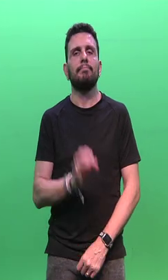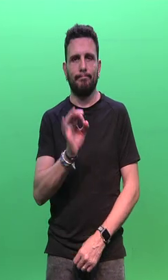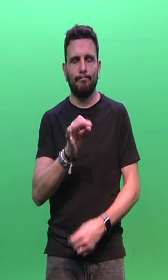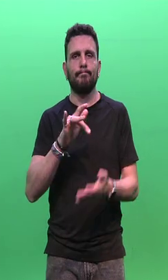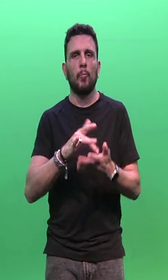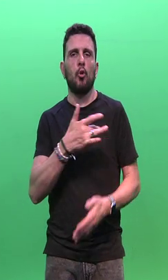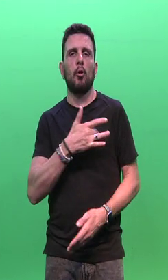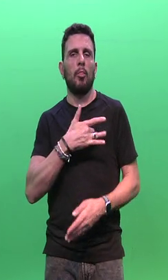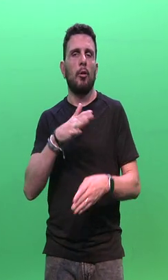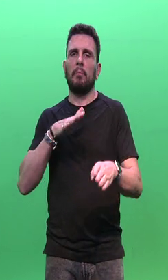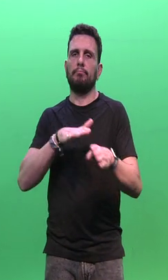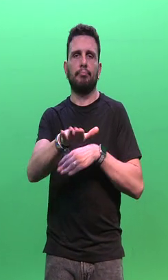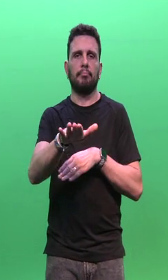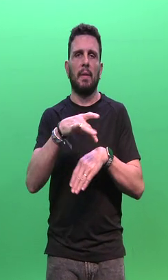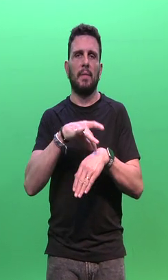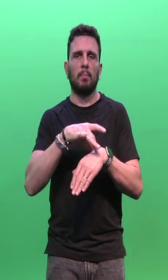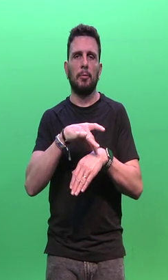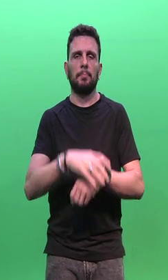Sí, tinc una malaltia crònica del cor.